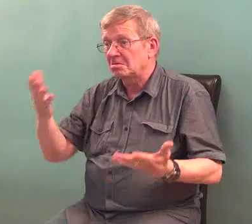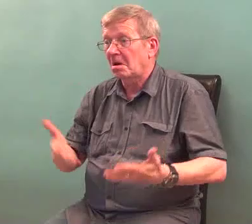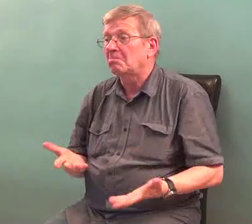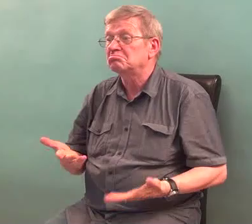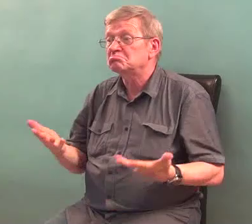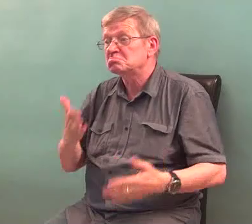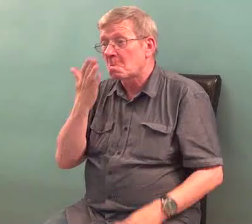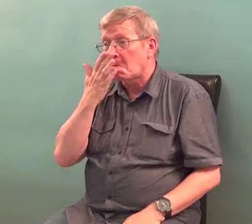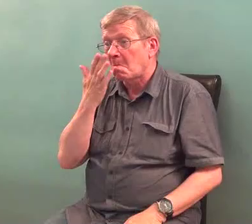Jaki to egzamin?